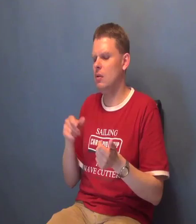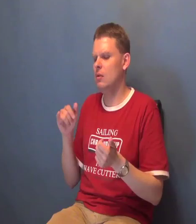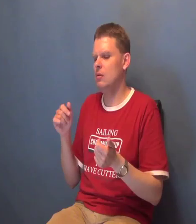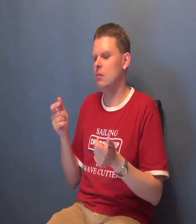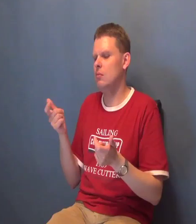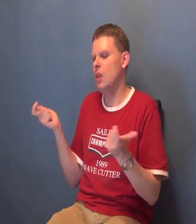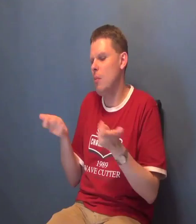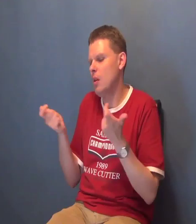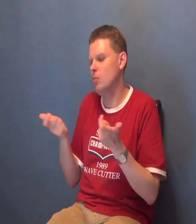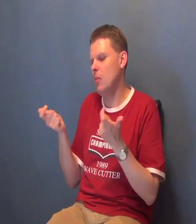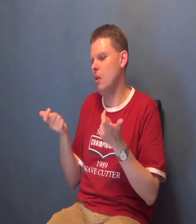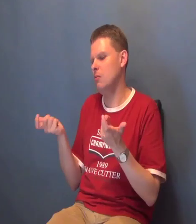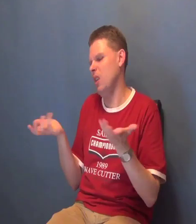i jest niebezpieczeństwo.